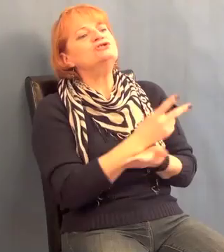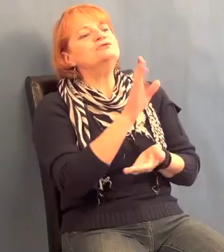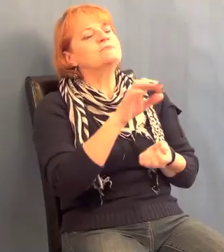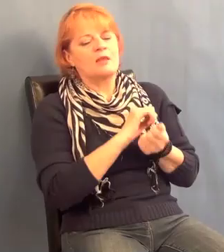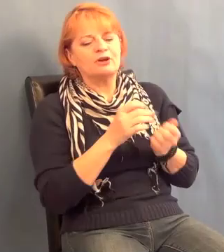Przewrócić się.